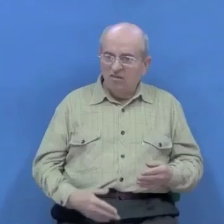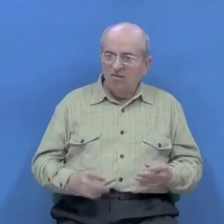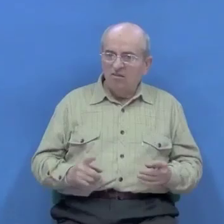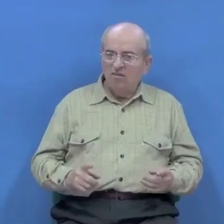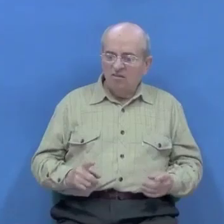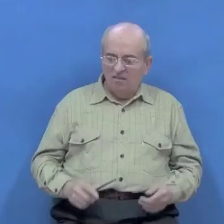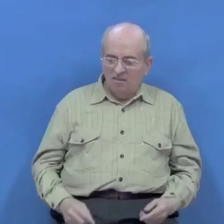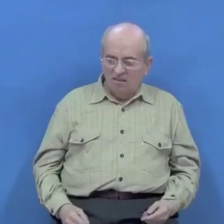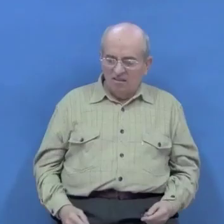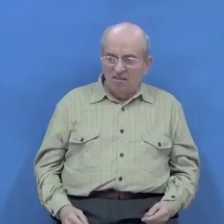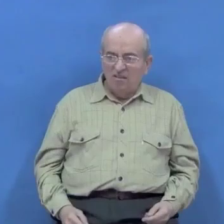Tramwaj może przejechać nogi. Uwaga.